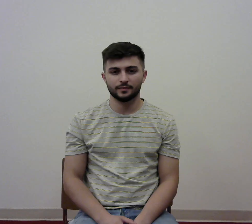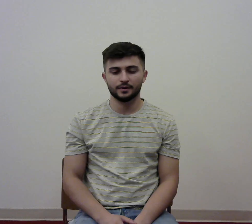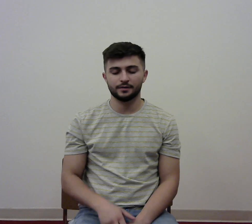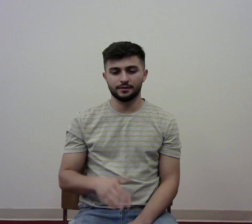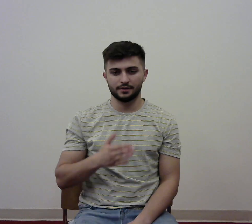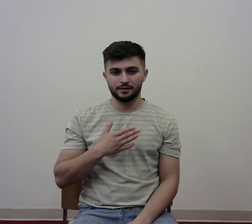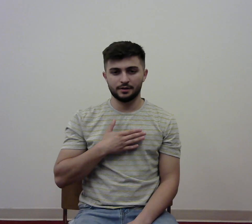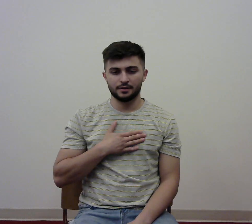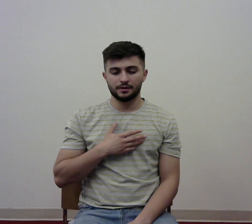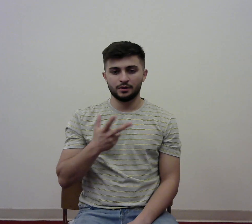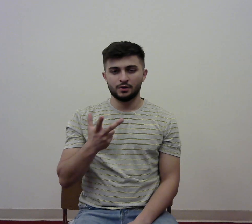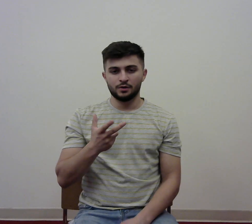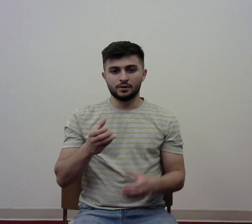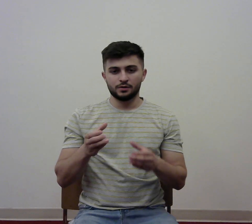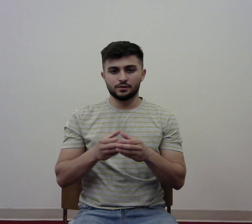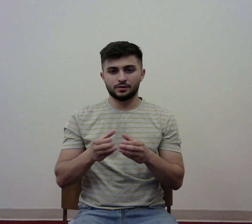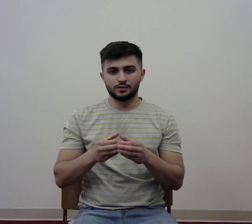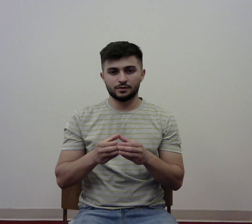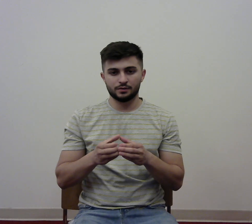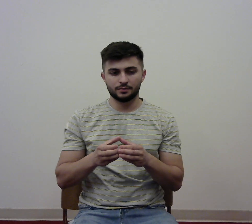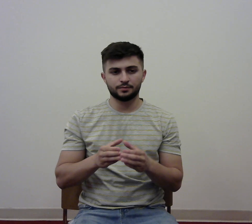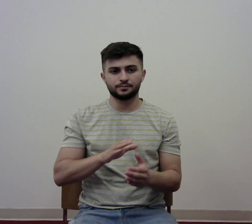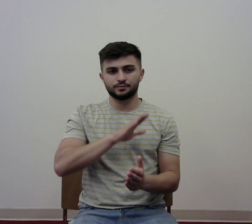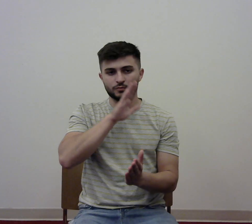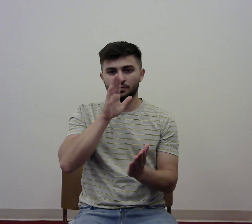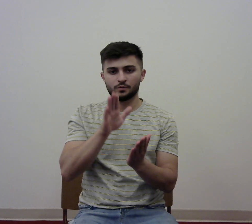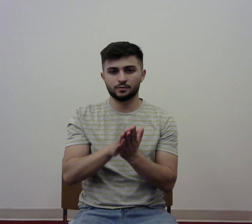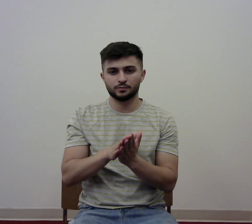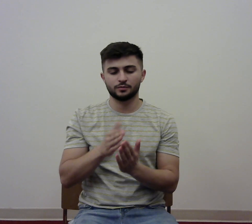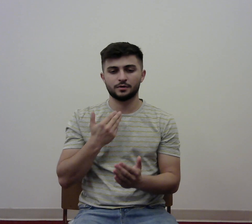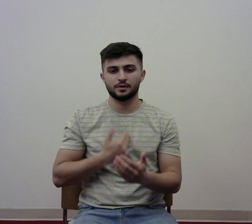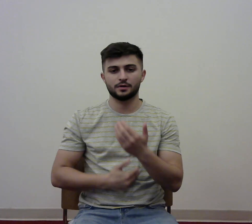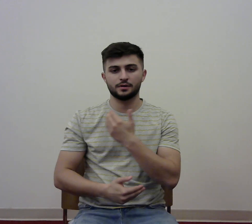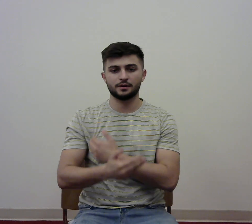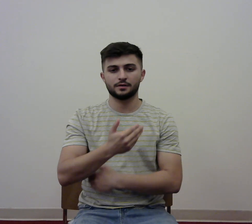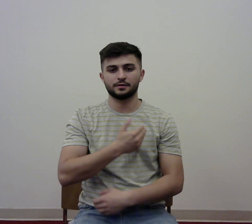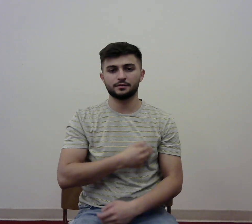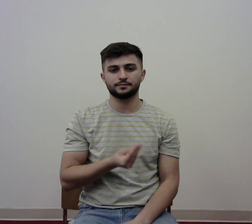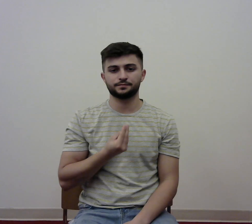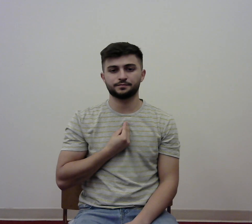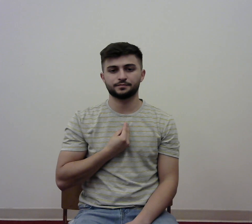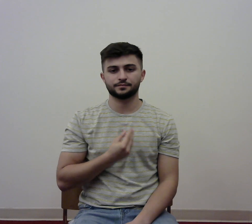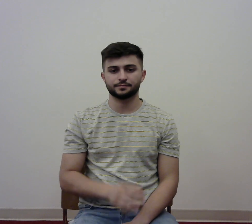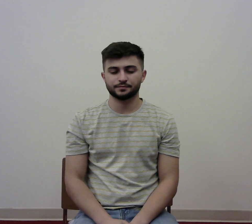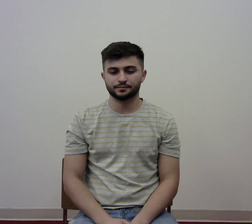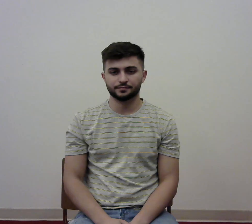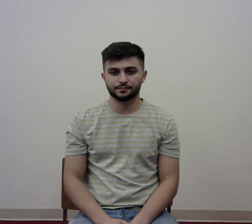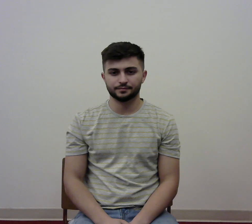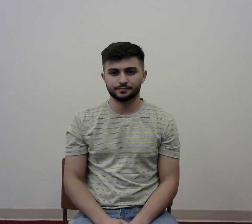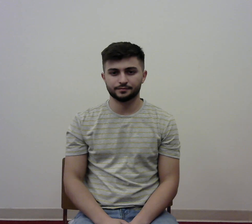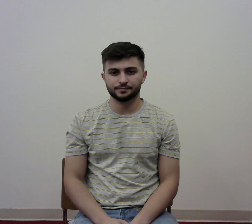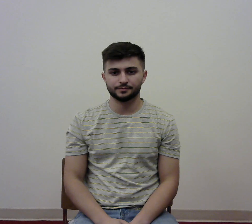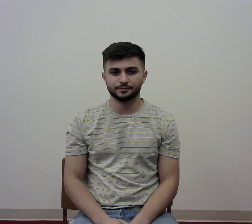Mənə III dərəcə müddətsiz əlillik verilib